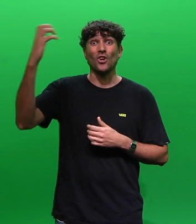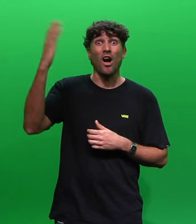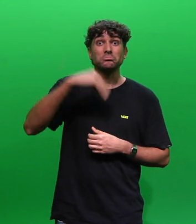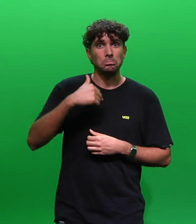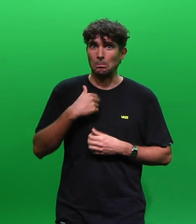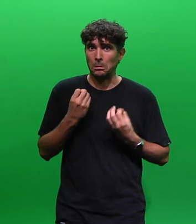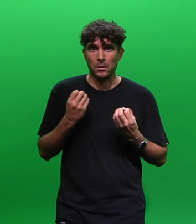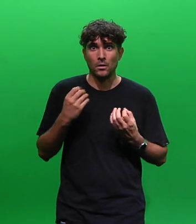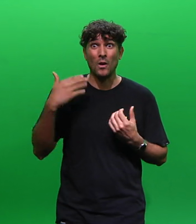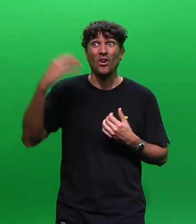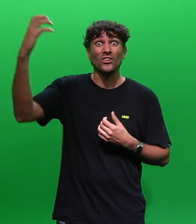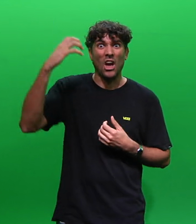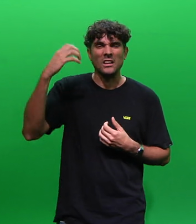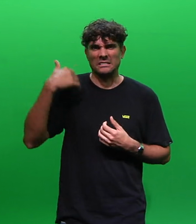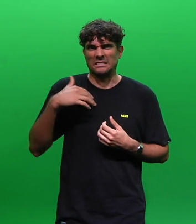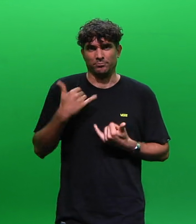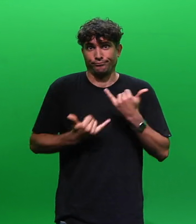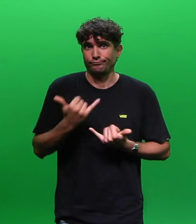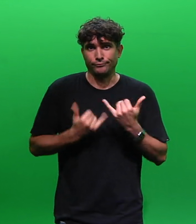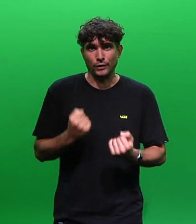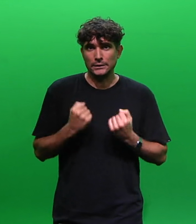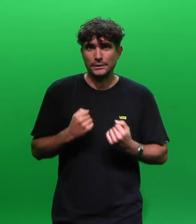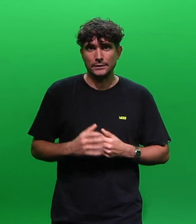Si no fa sol estic bé, però si fa sol tinc molts problemes.